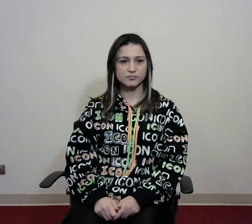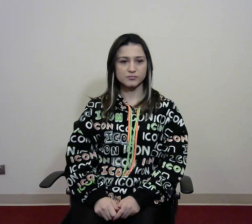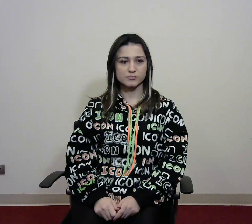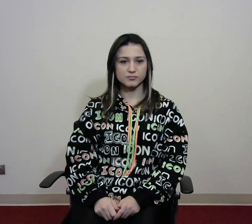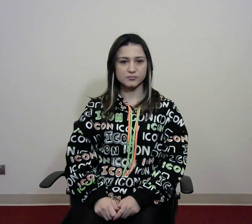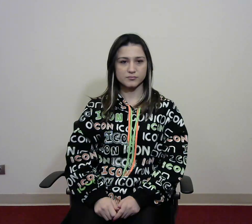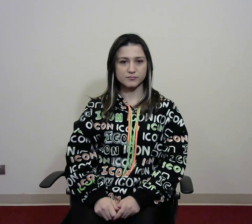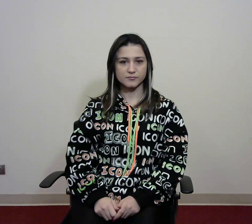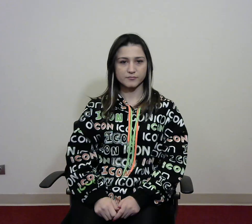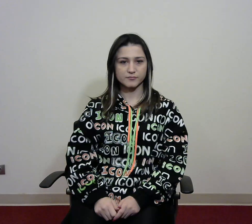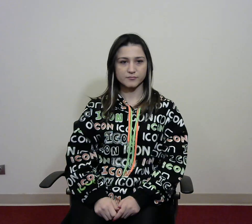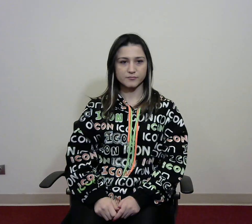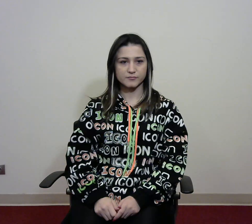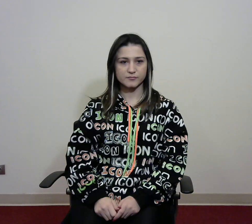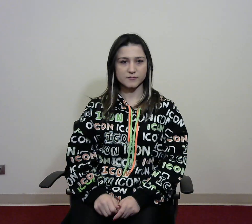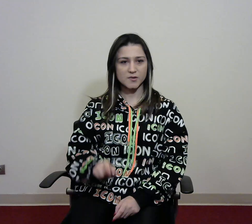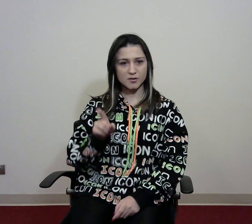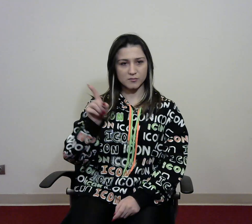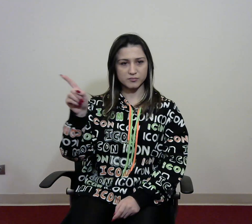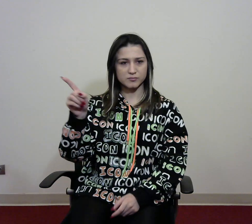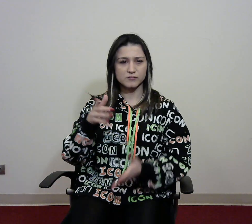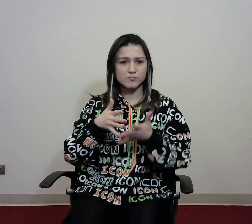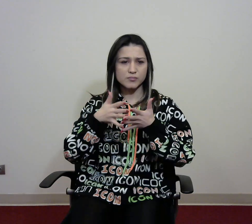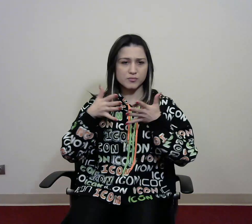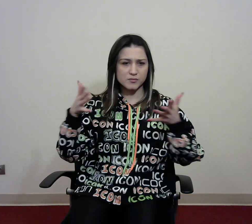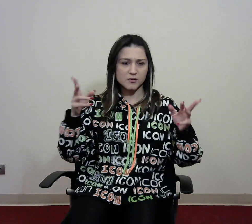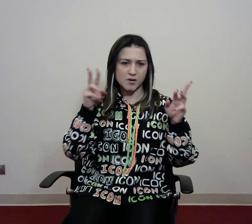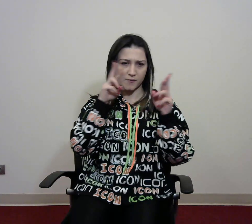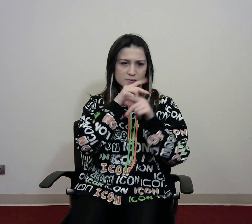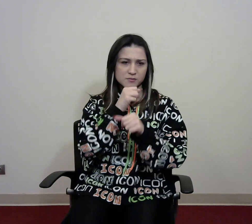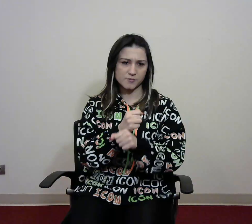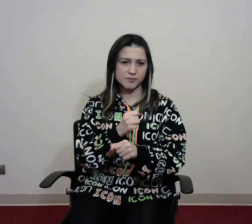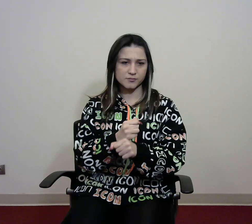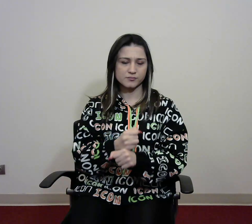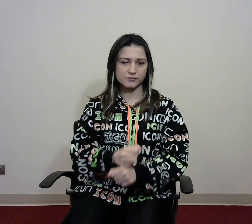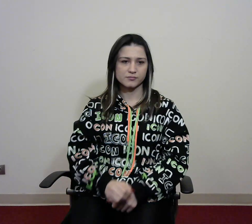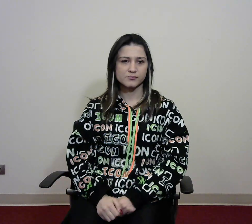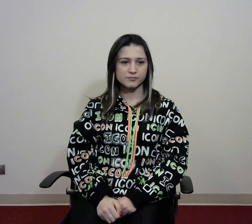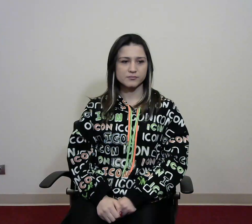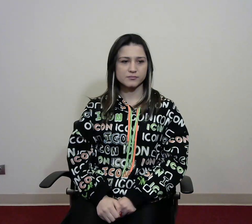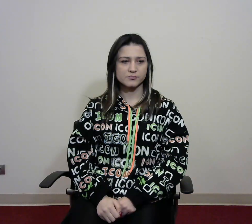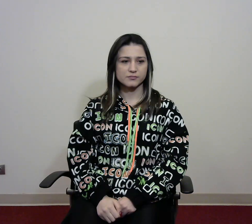O böyük səhv edib